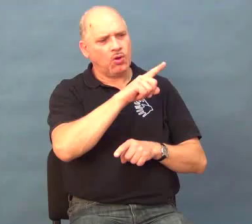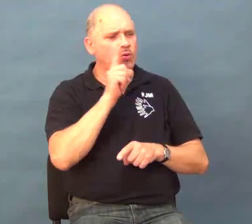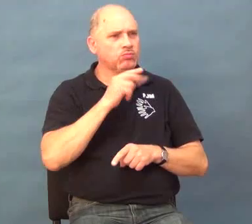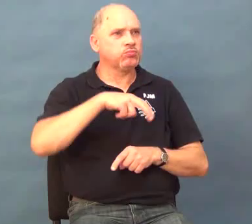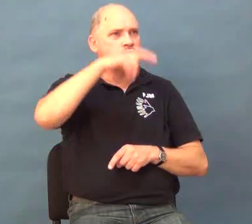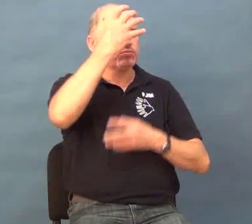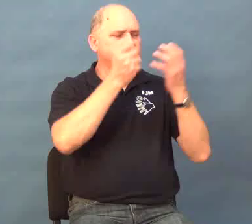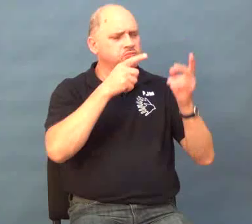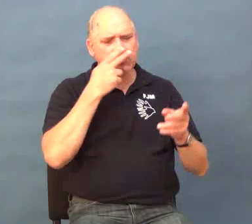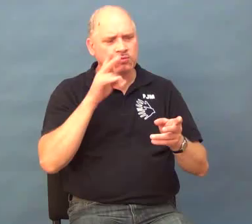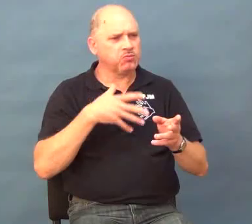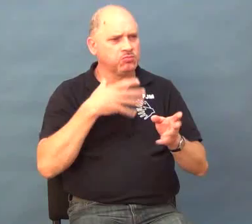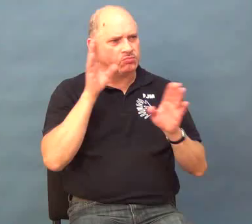Mężczyzna zrywający gruszki nie zwraca na niego uwagi, nie czuje.